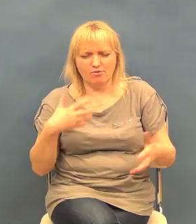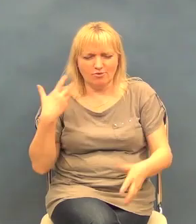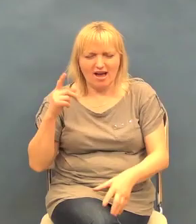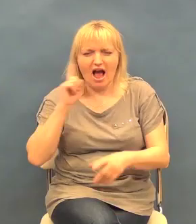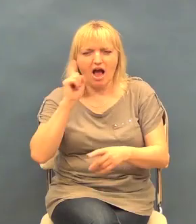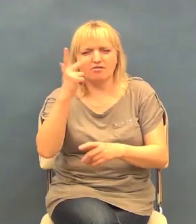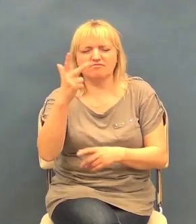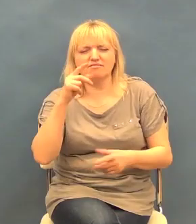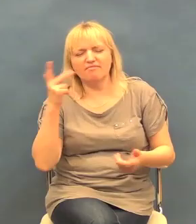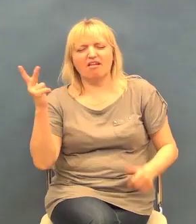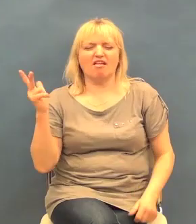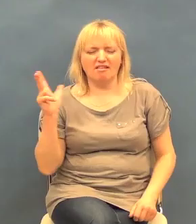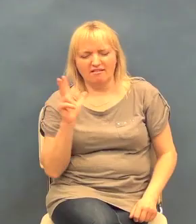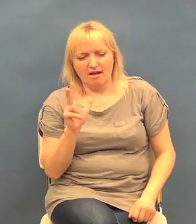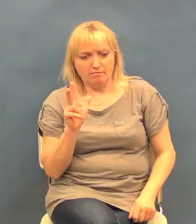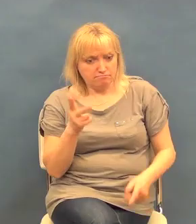Zjawiają się trzej chłopcy i widzą go.